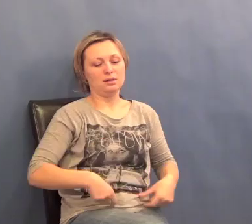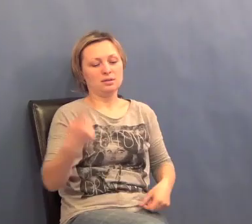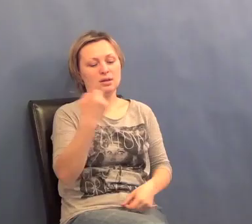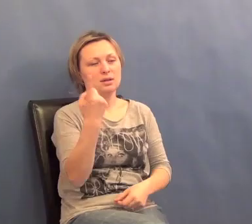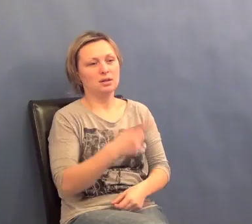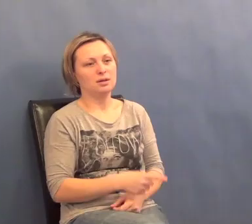Zakaz.